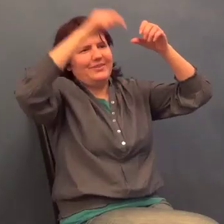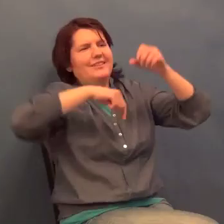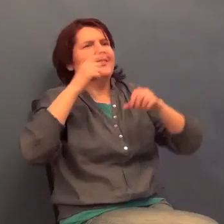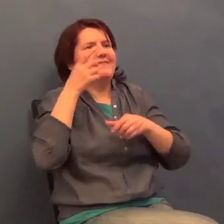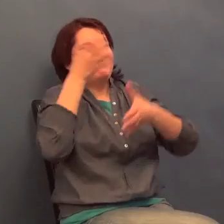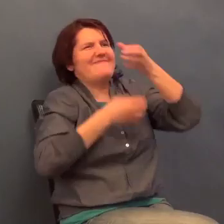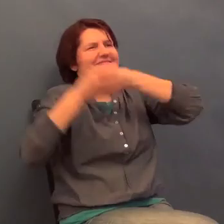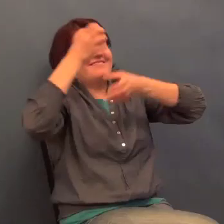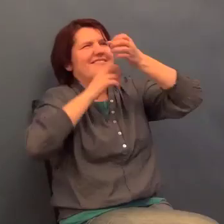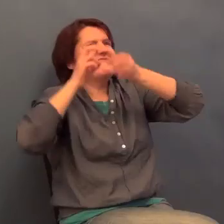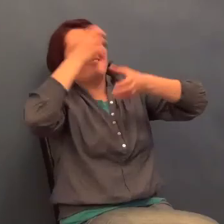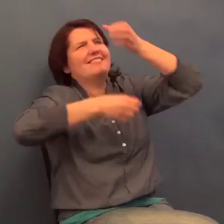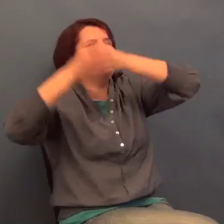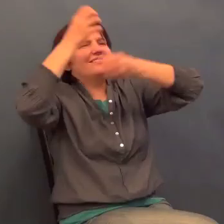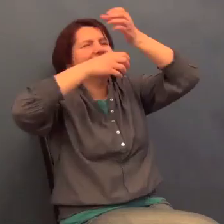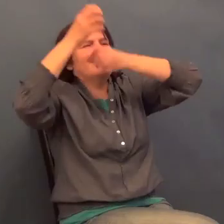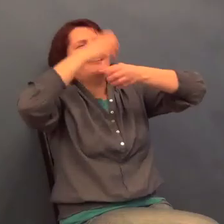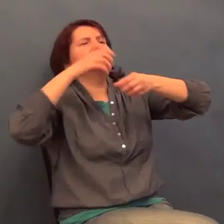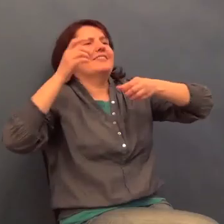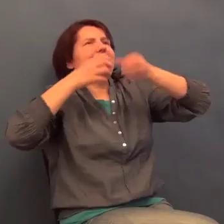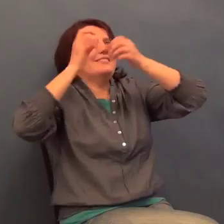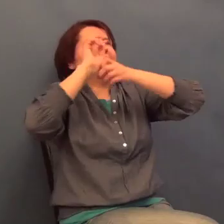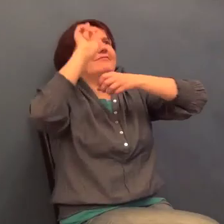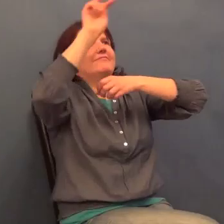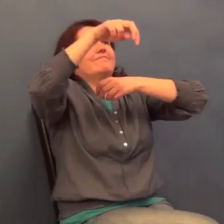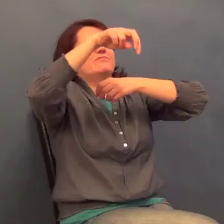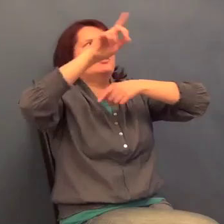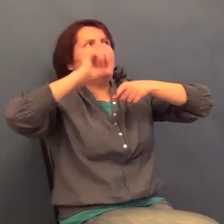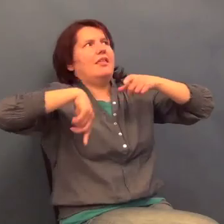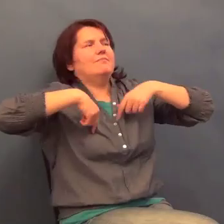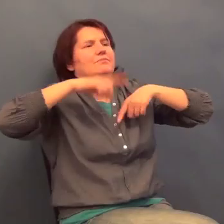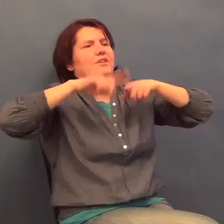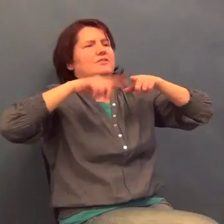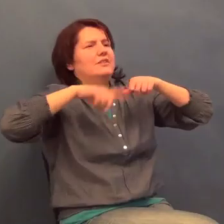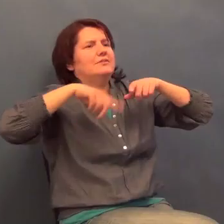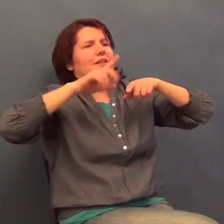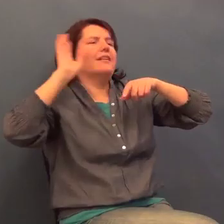Kot wspina się po rynnie. Nieważne...